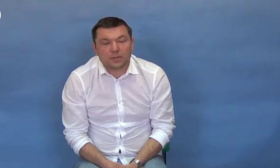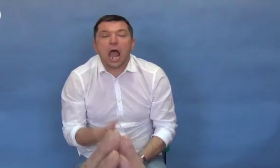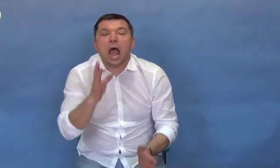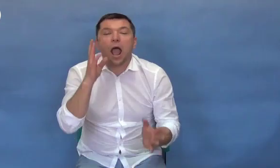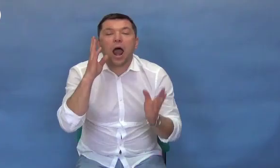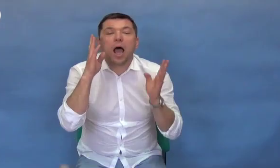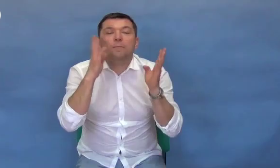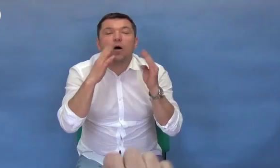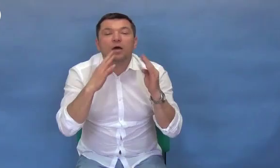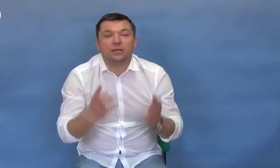Ale na powietrzu...